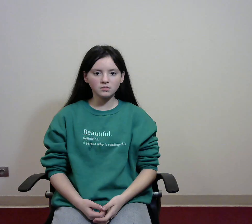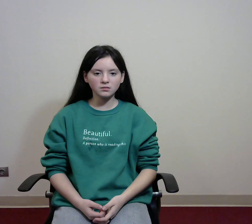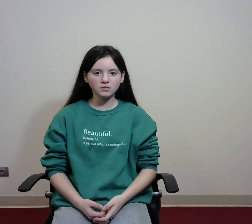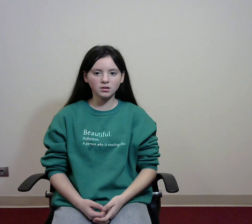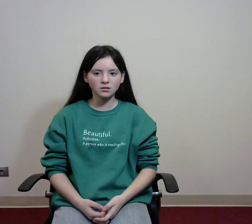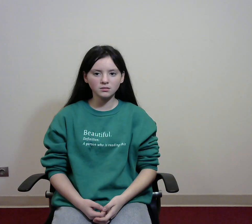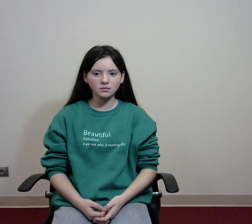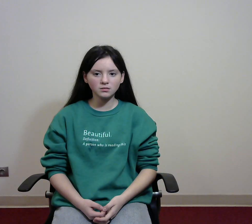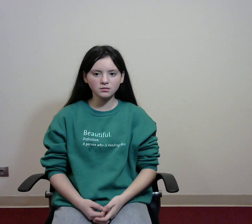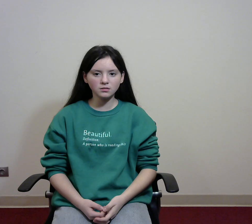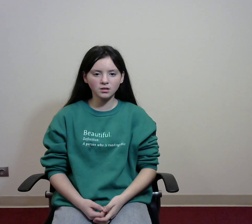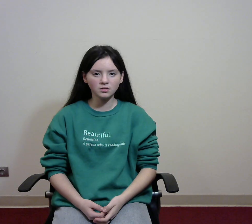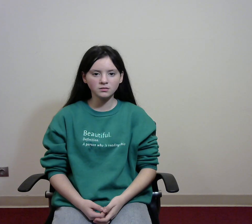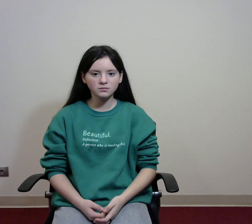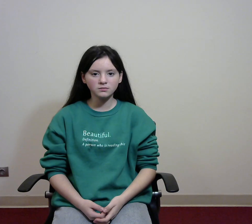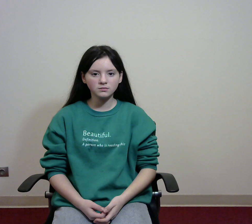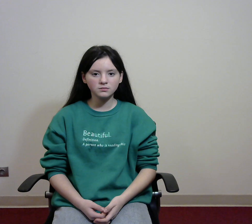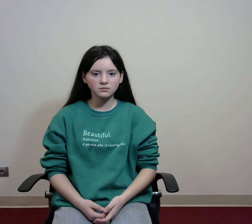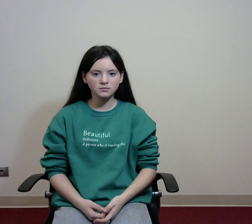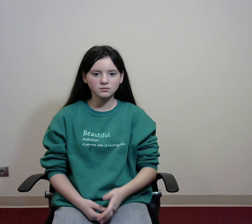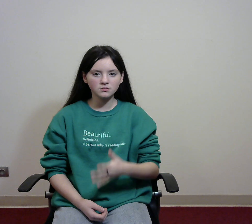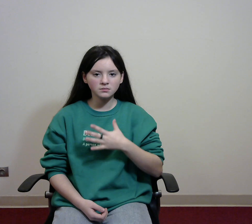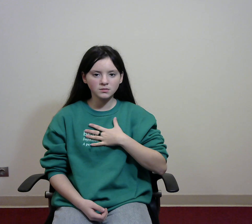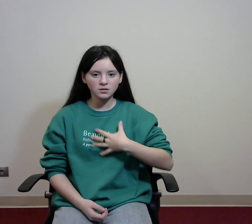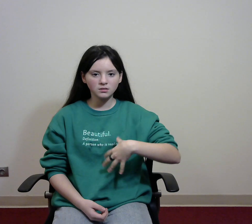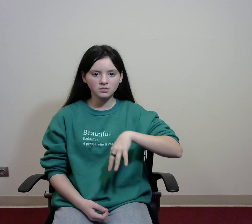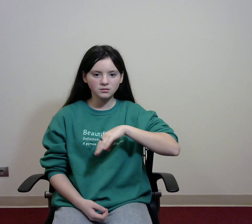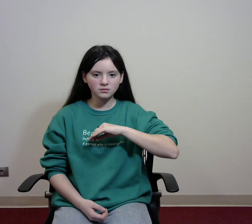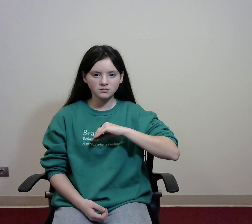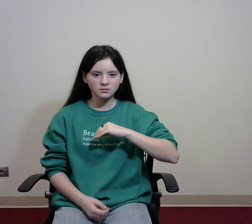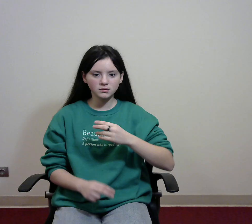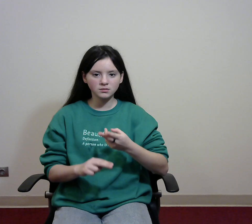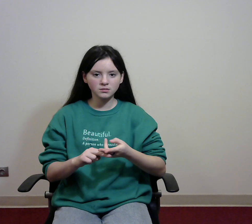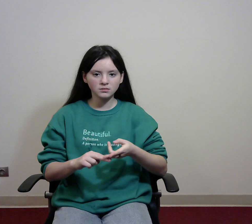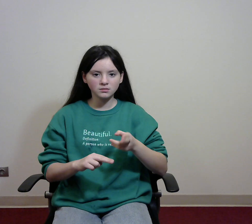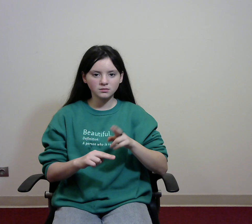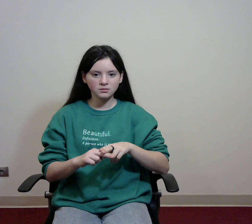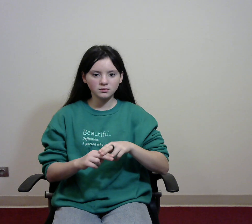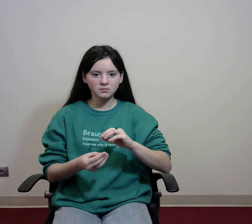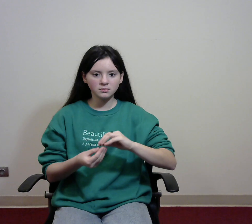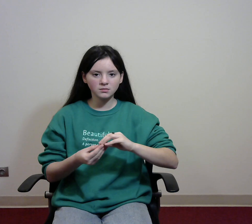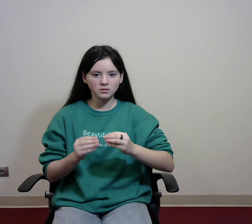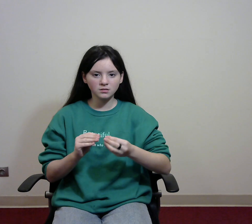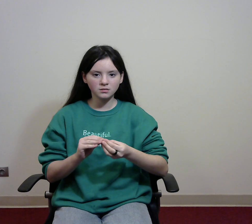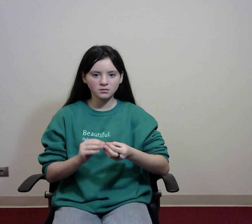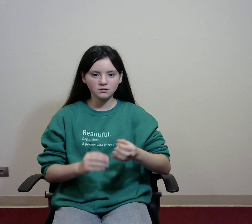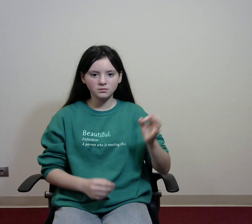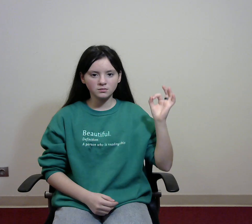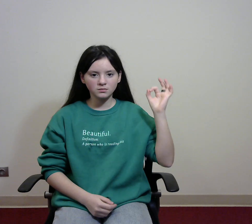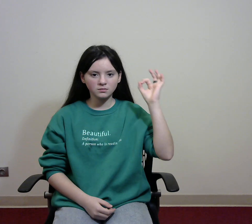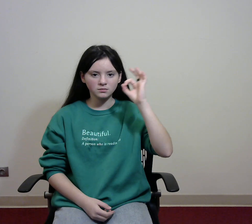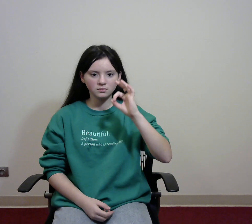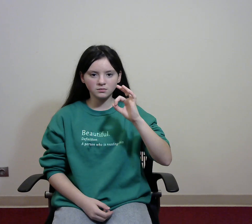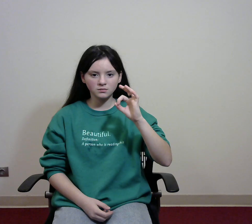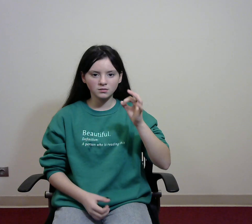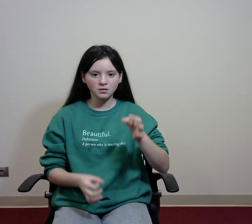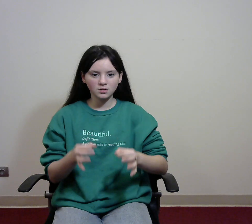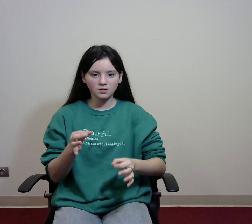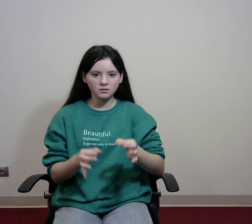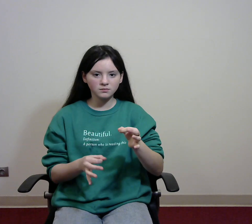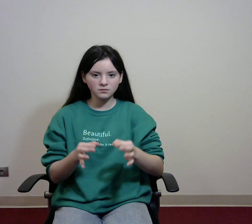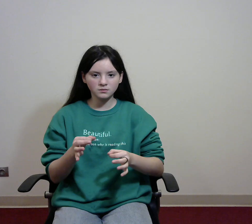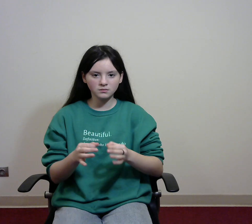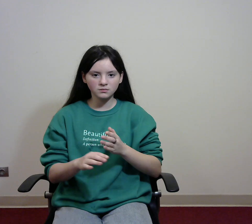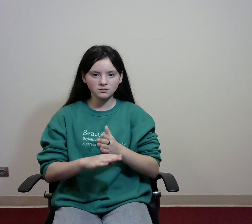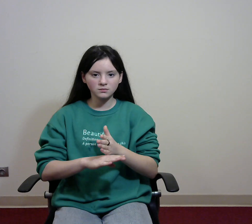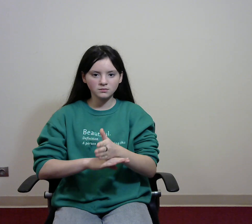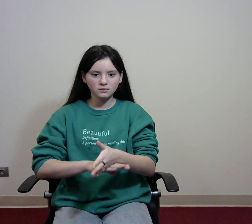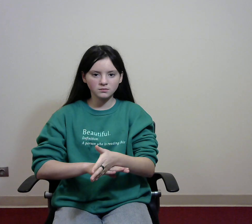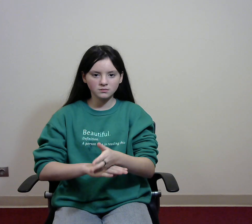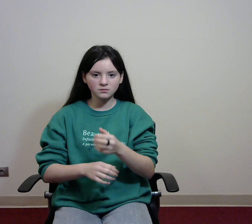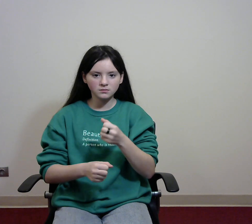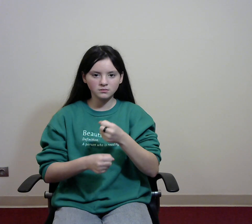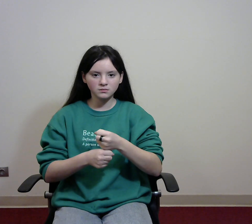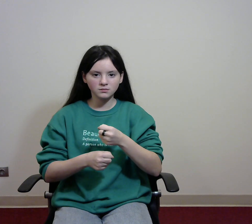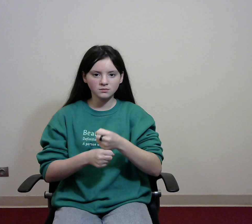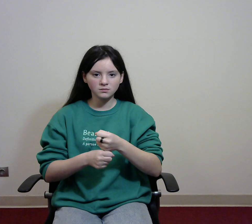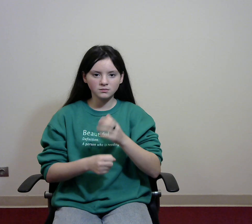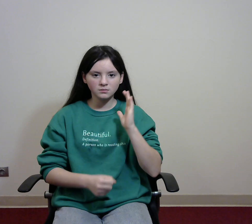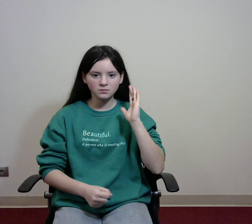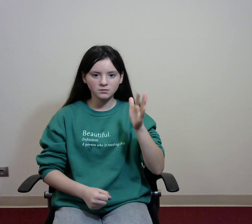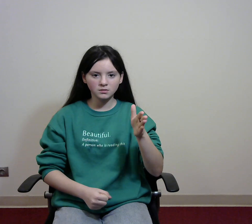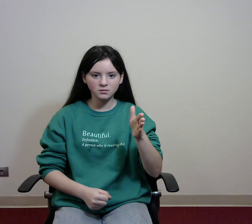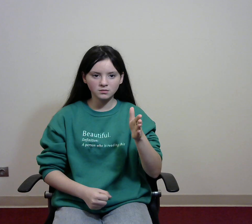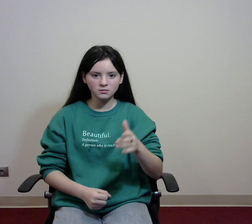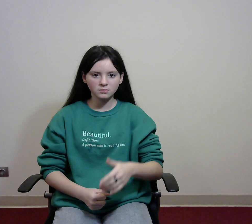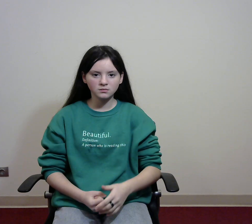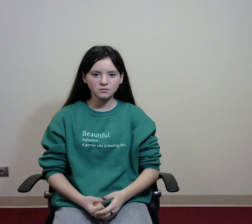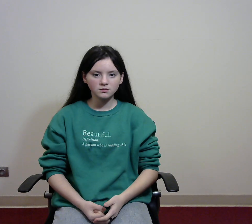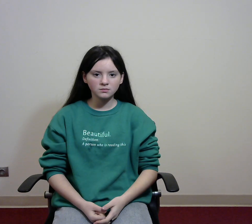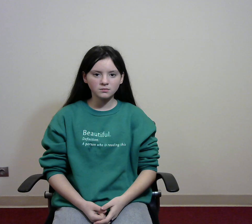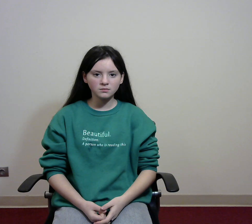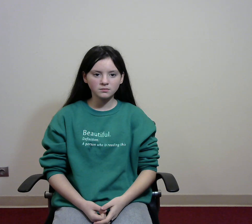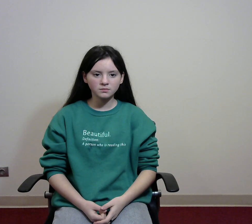Biz bu məsələ ilə bağlı məhkəməyə müraciət edəcəyik